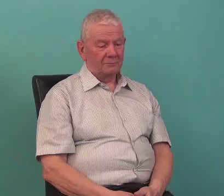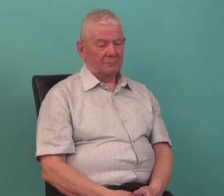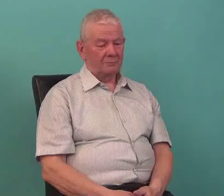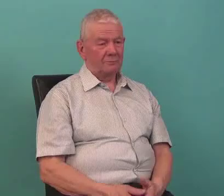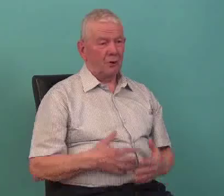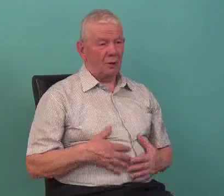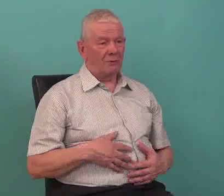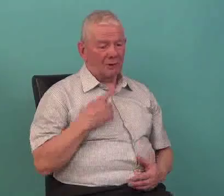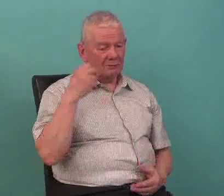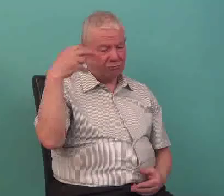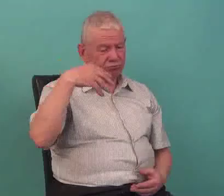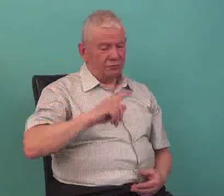Nie wolno korzystać z prysznica.